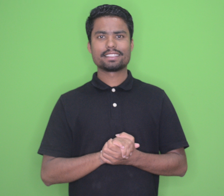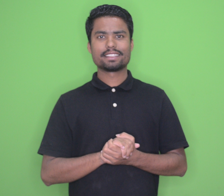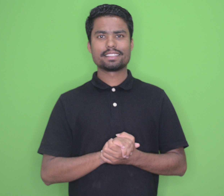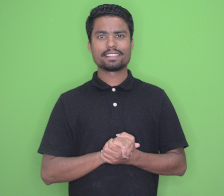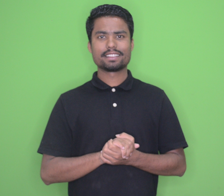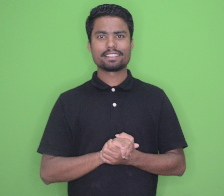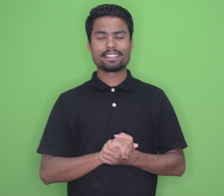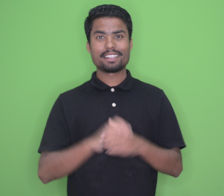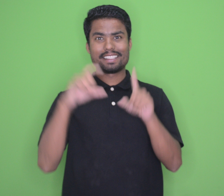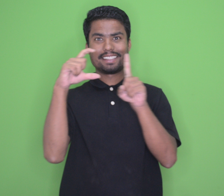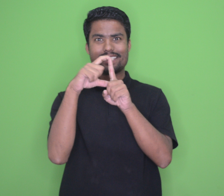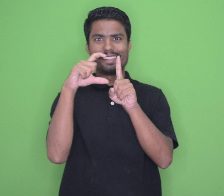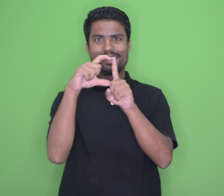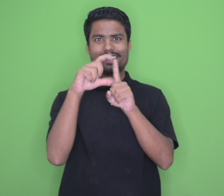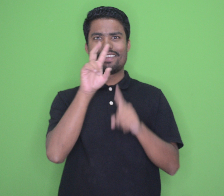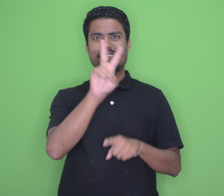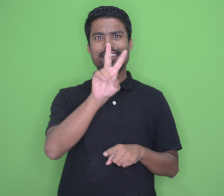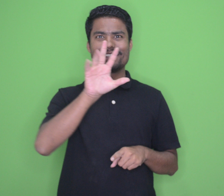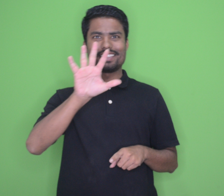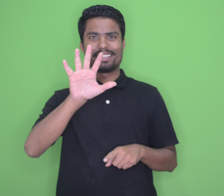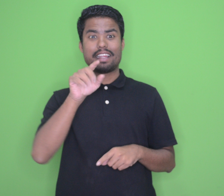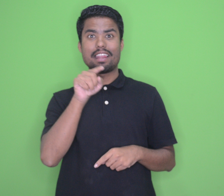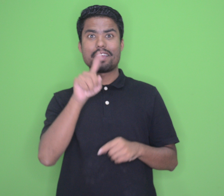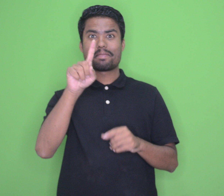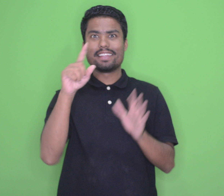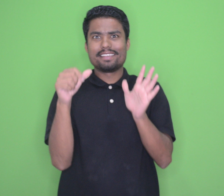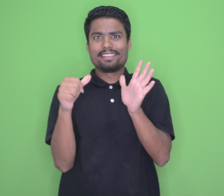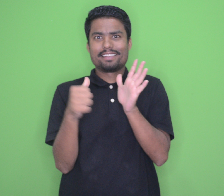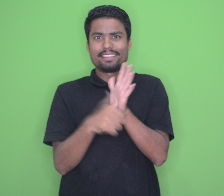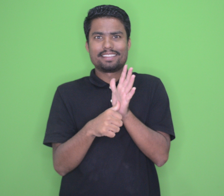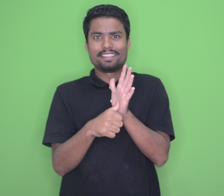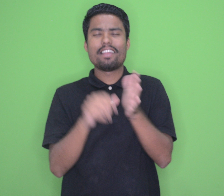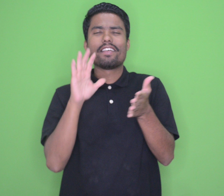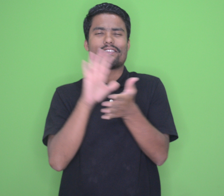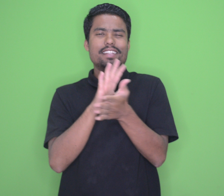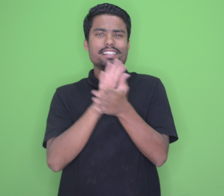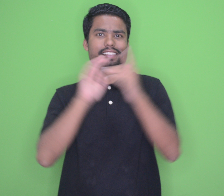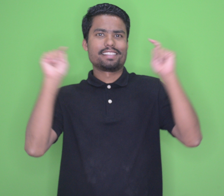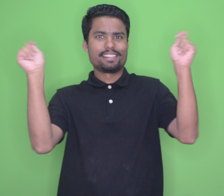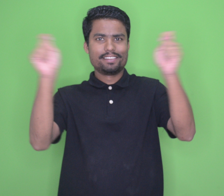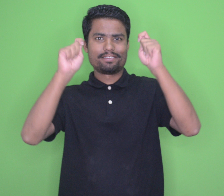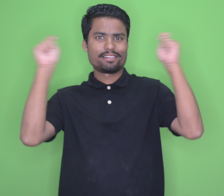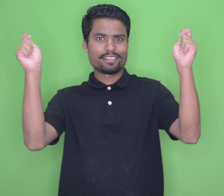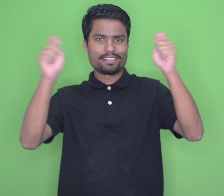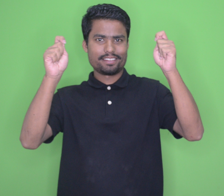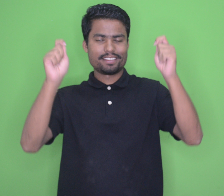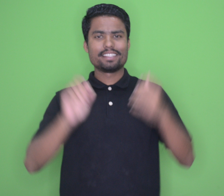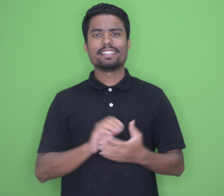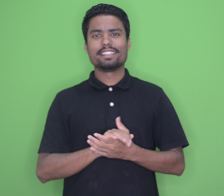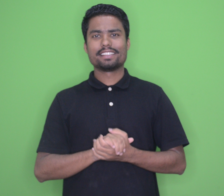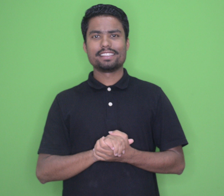christmas is a month of celebration